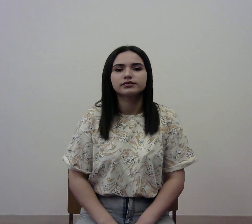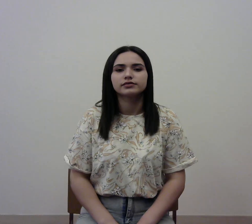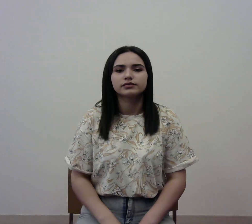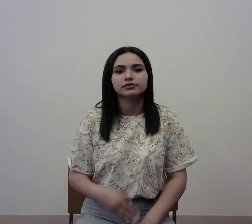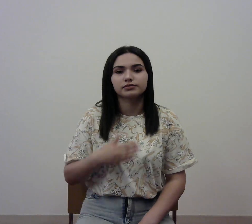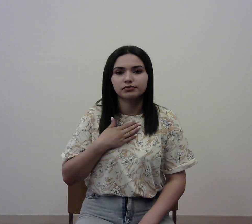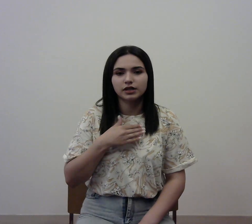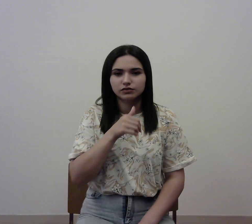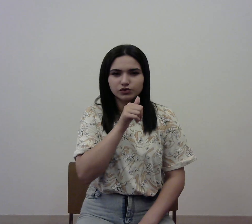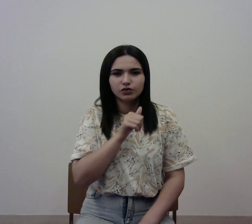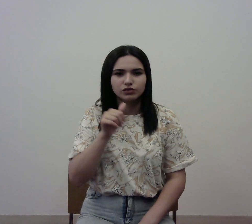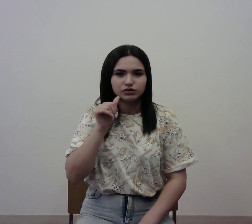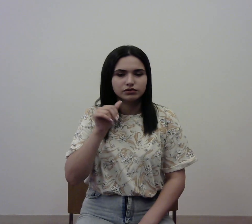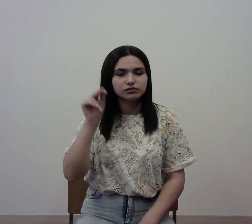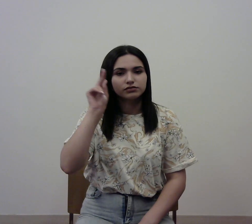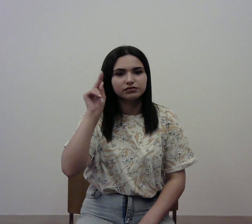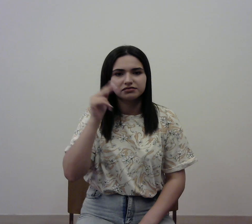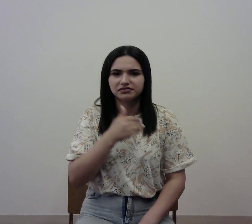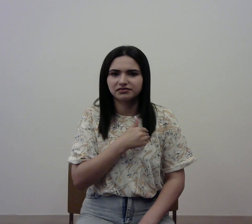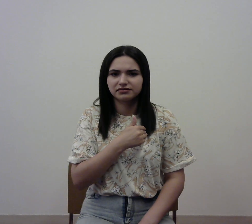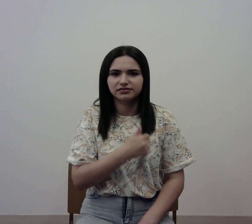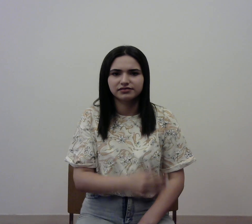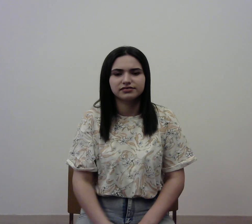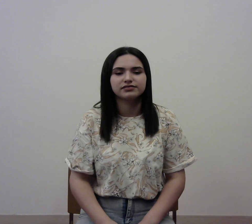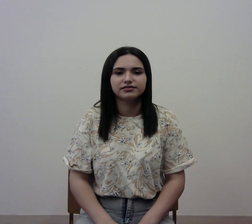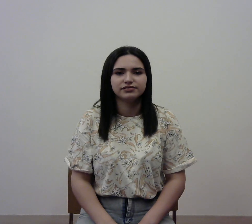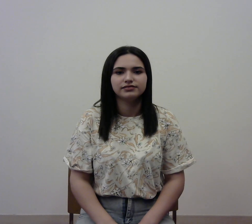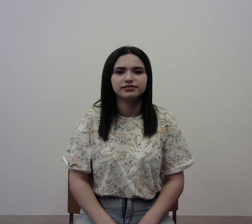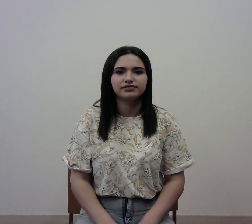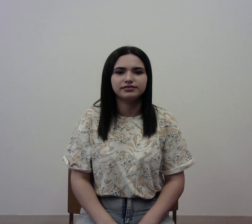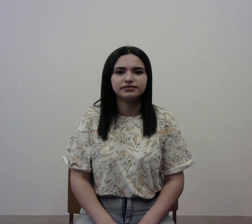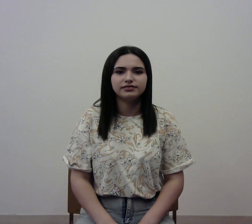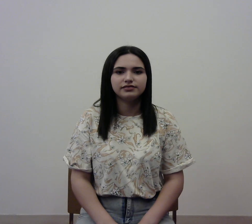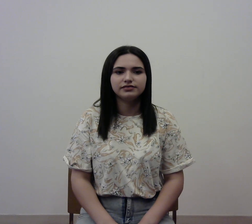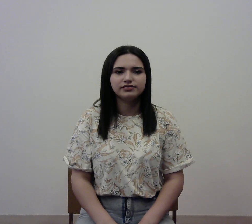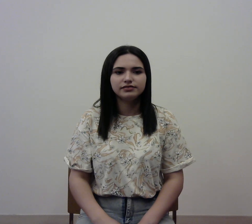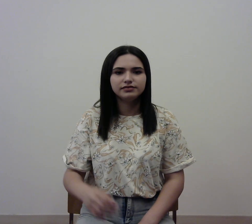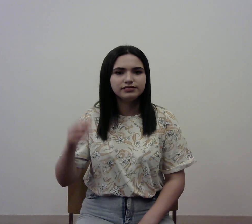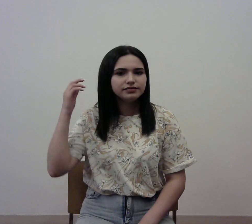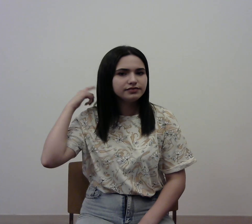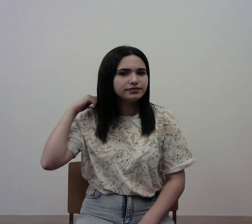Mən kodlaşdırma öyrənmək istəyirəm